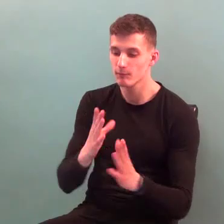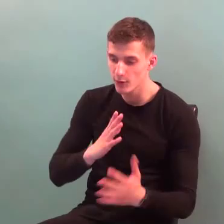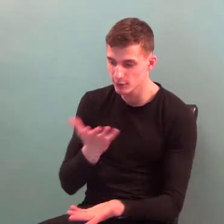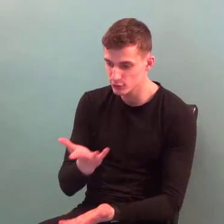Gdzie?